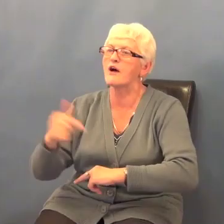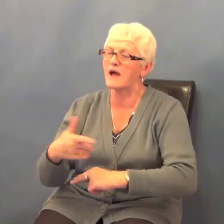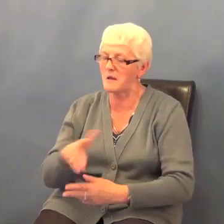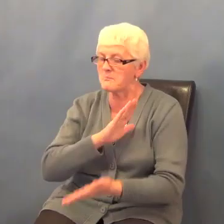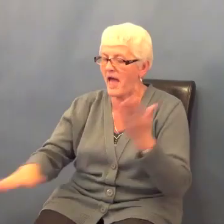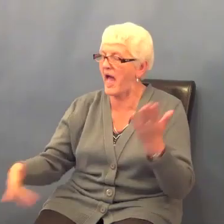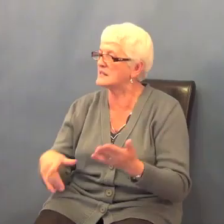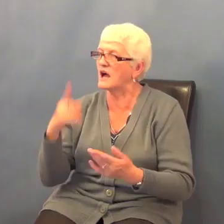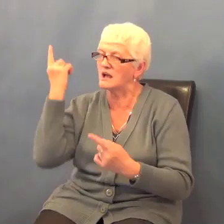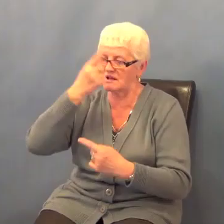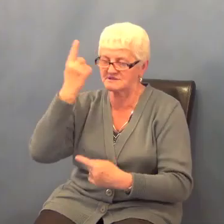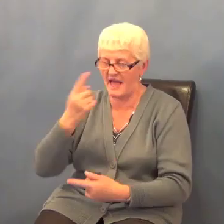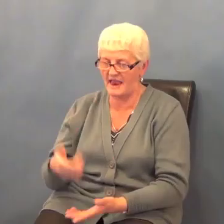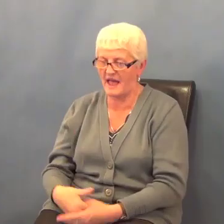Widzę, że ta osoba nie przechodzi przez pasy dla pieszych.